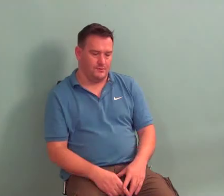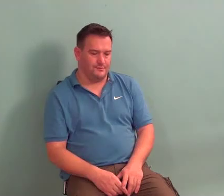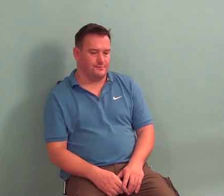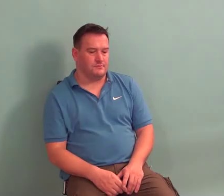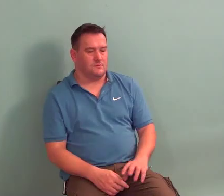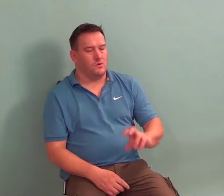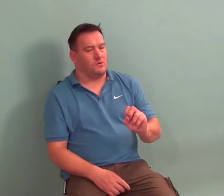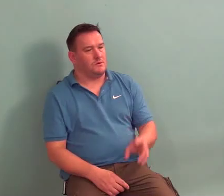Tak.